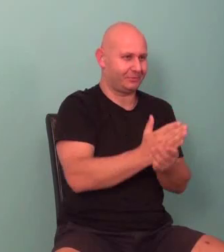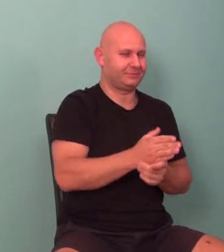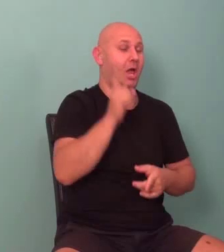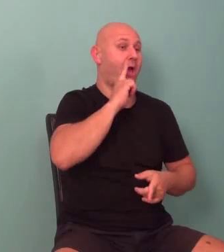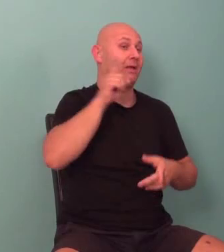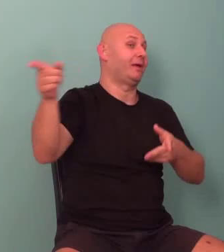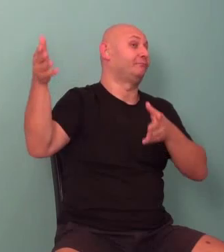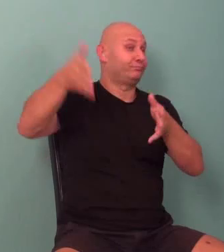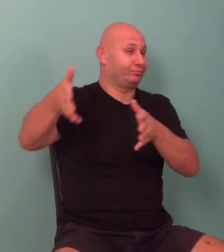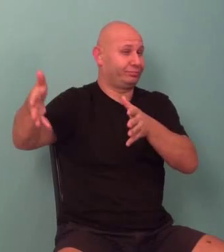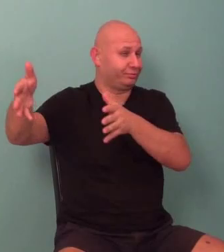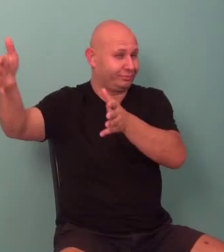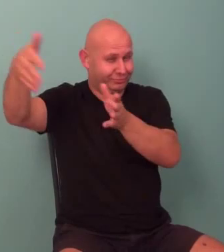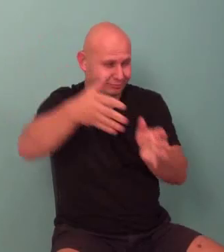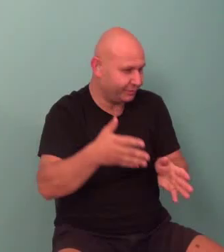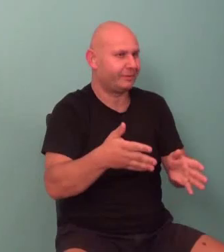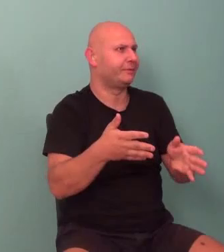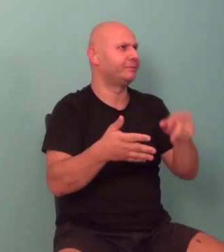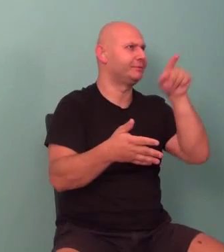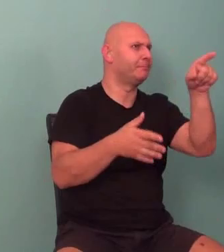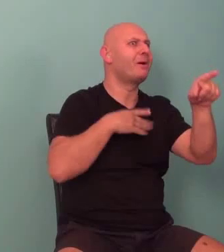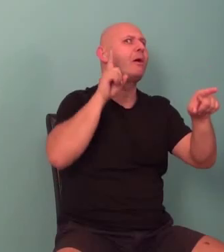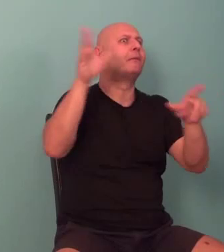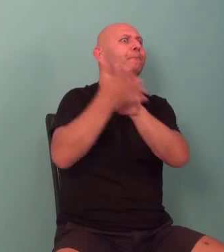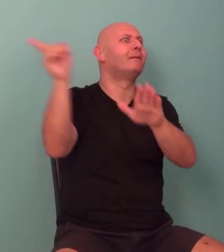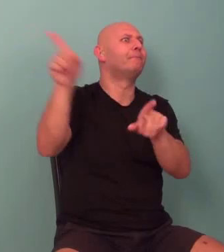Chłopak szybko biegnie i znajduje dom, o którym migał mu Chaplin.